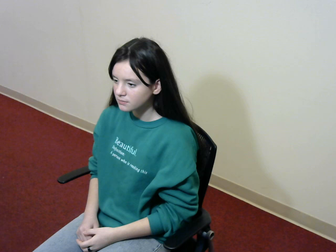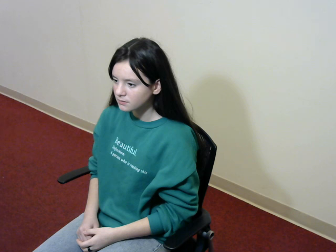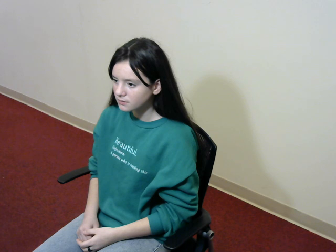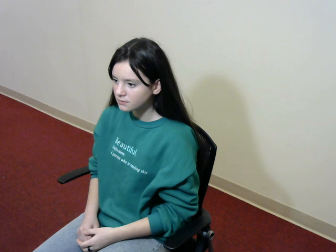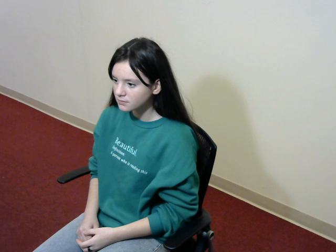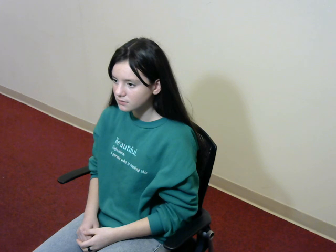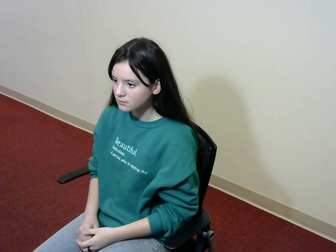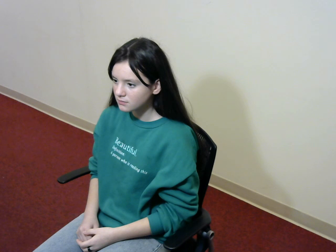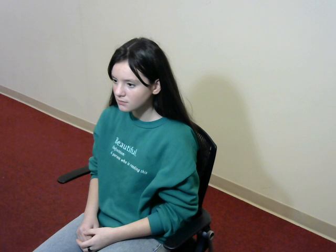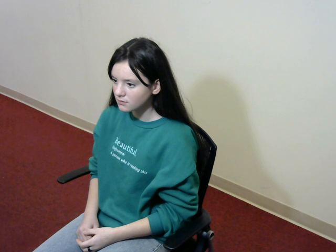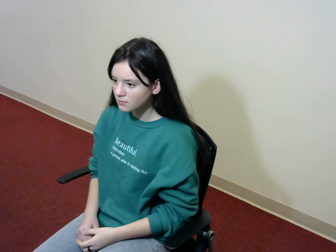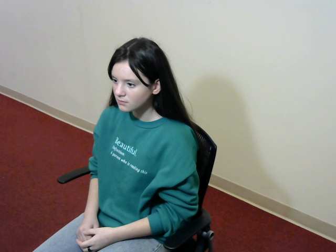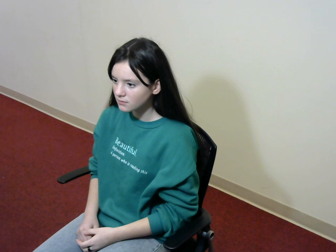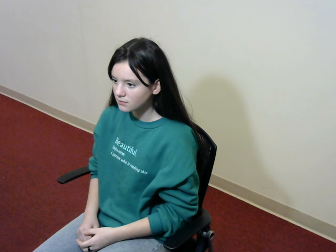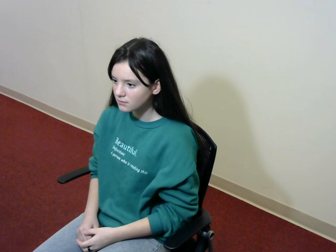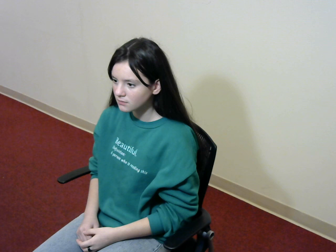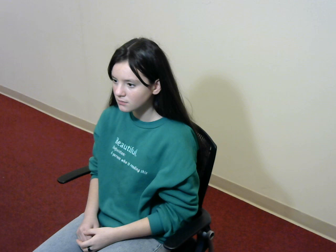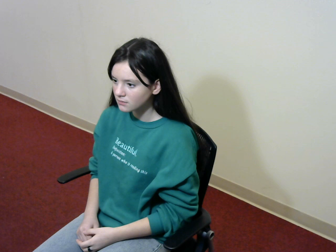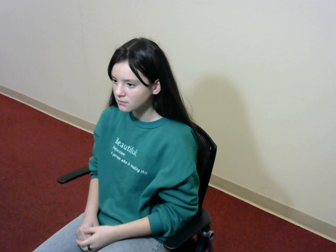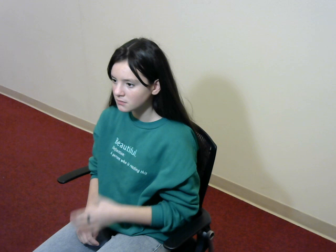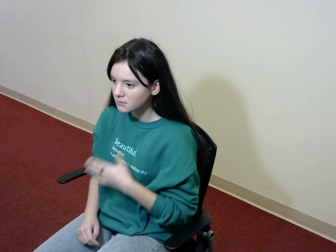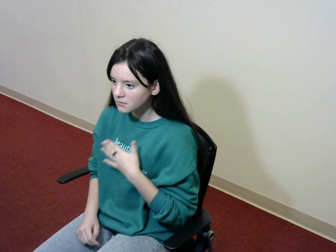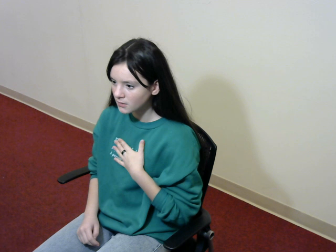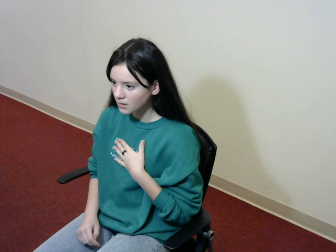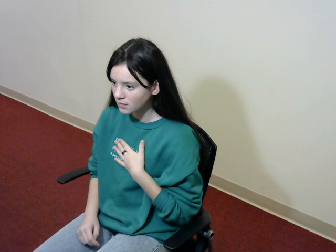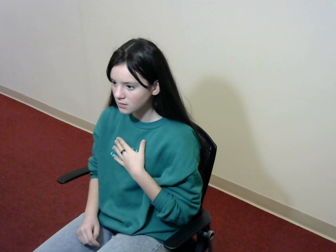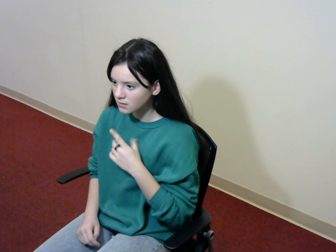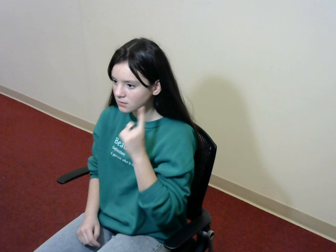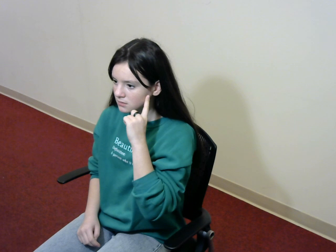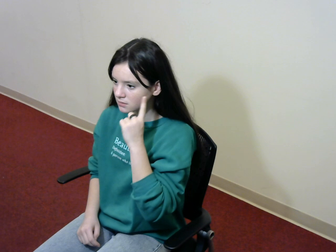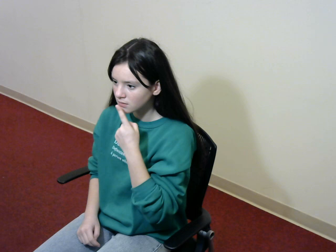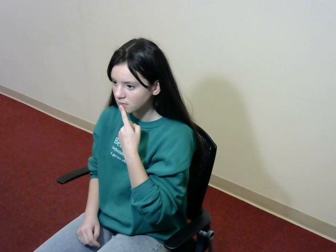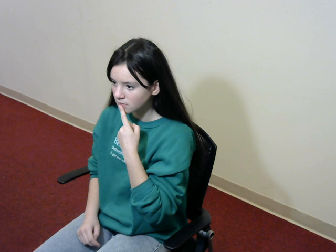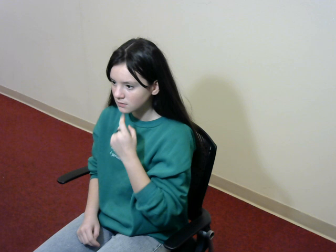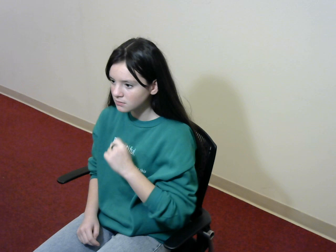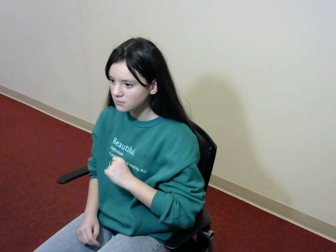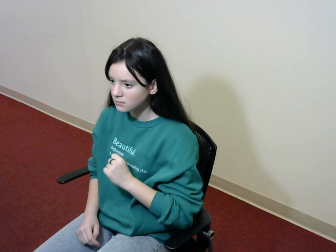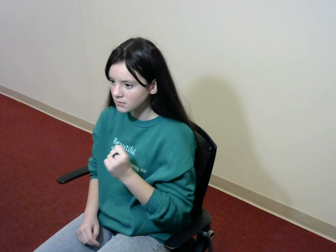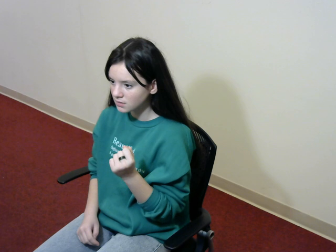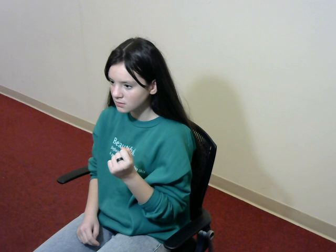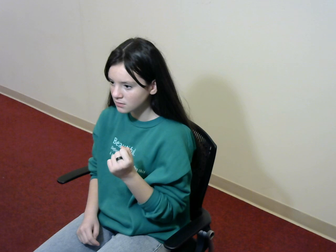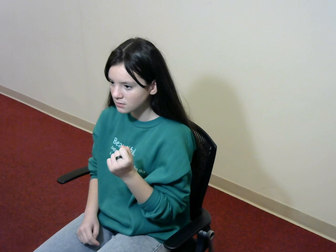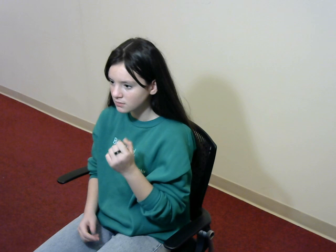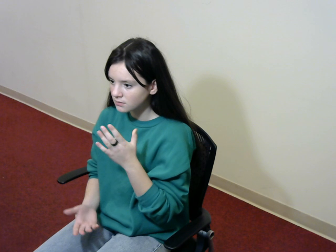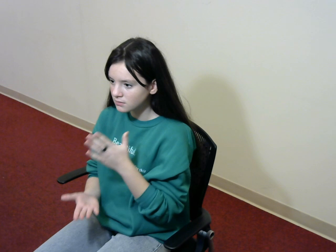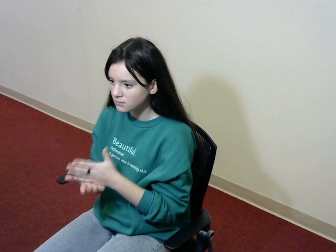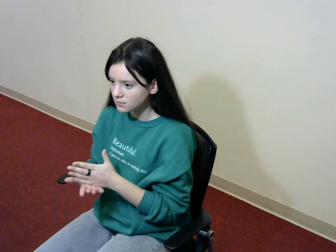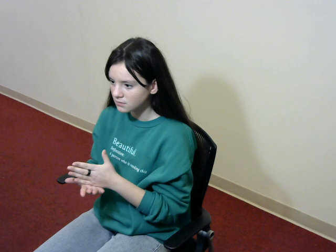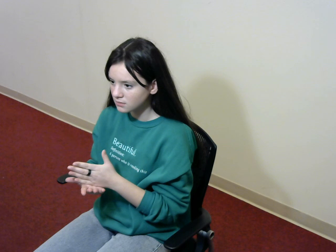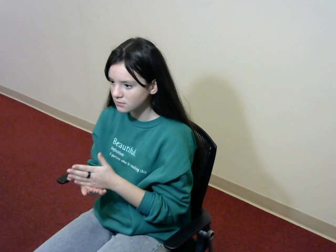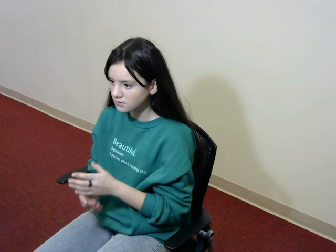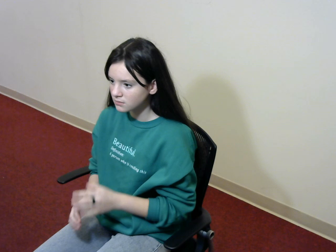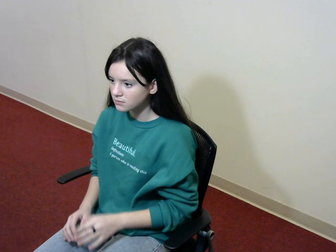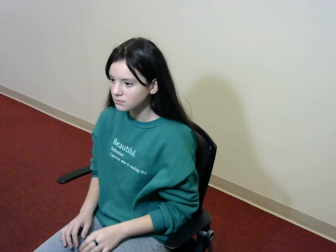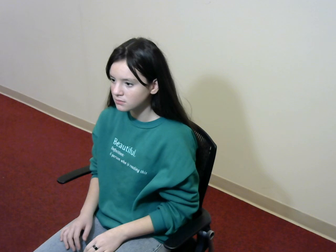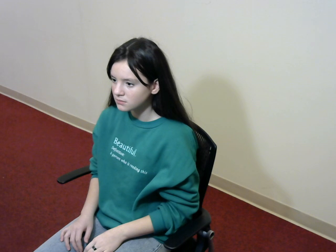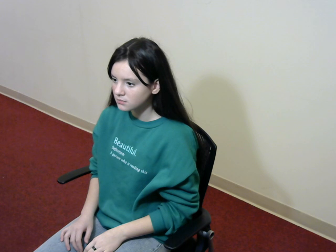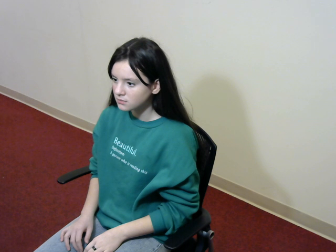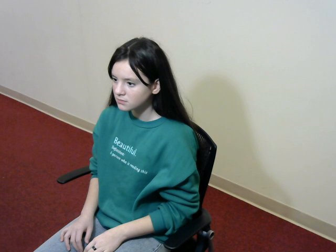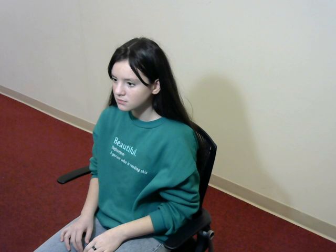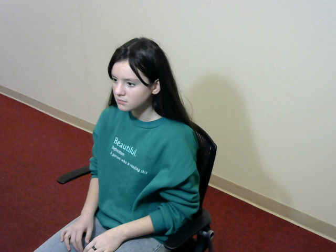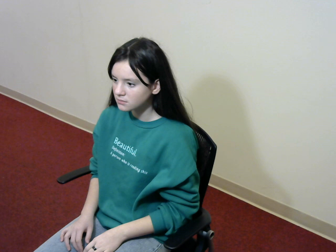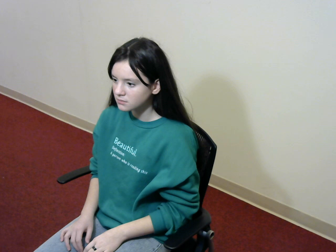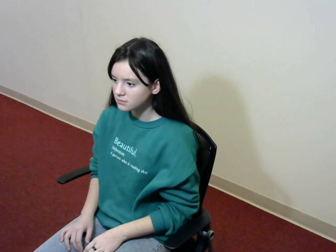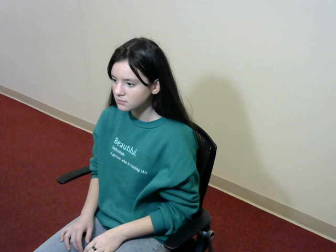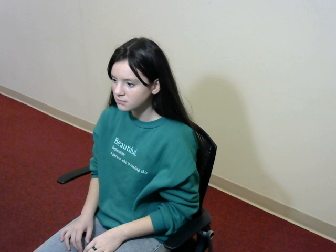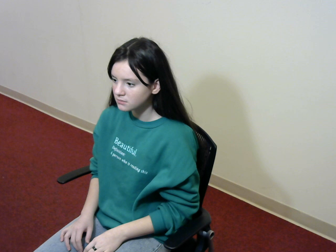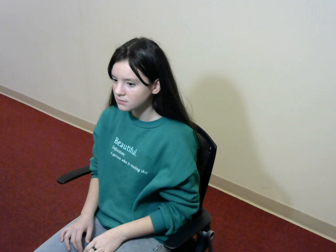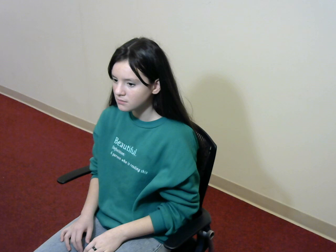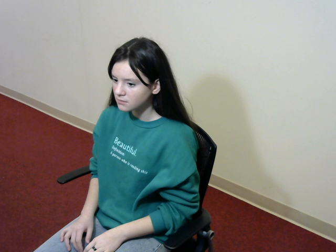Mənim eşitmə məhdudiyyətli dostlarım var